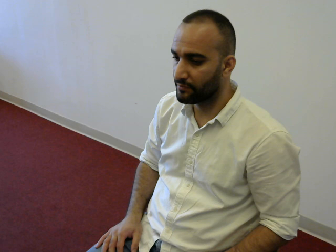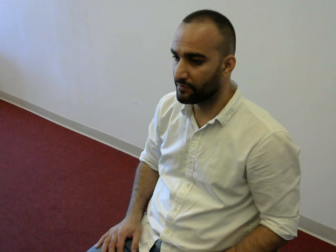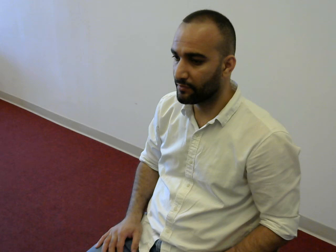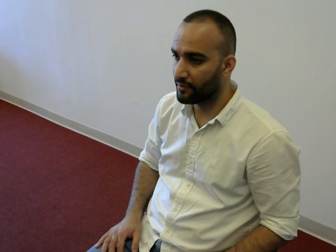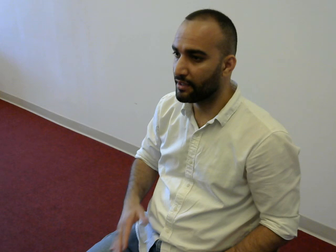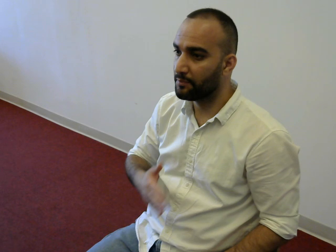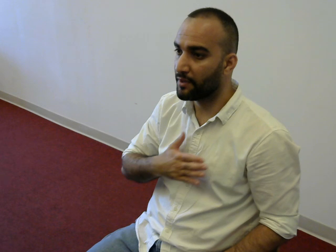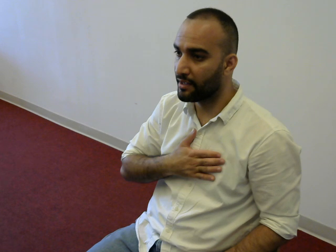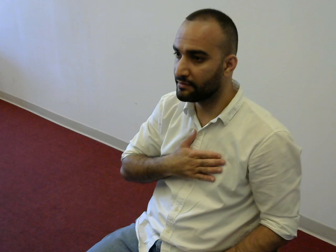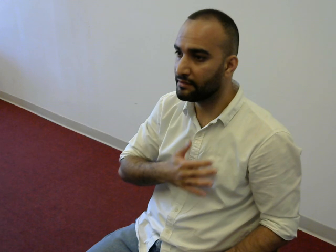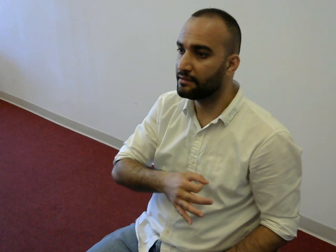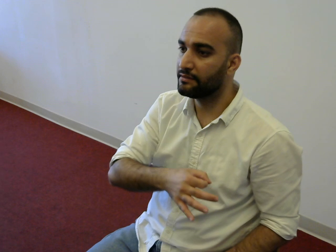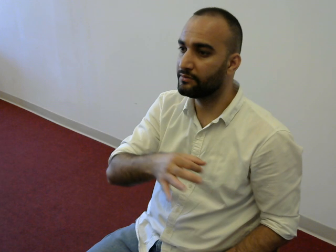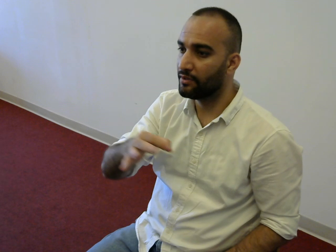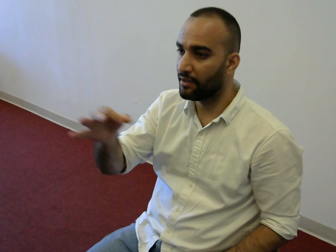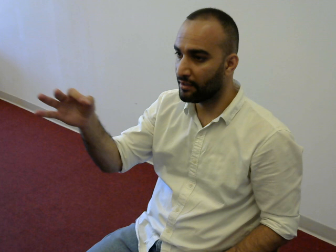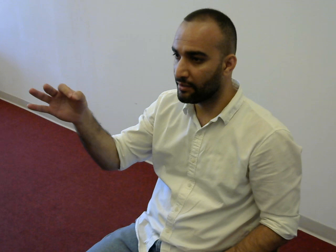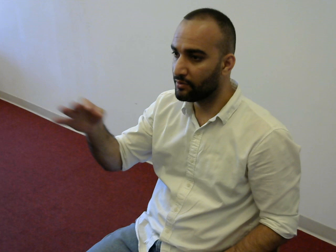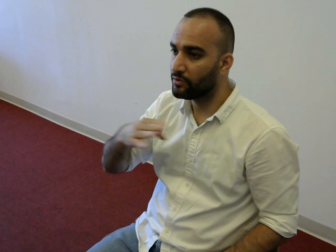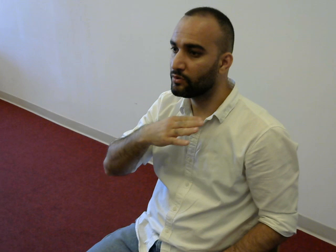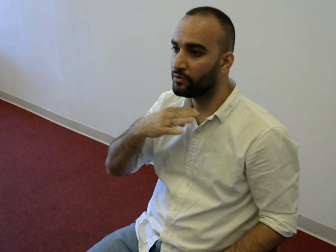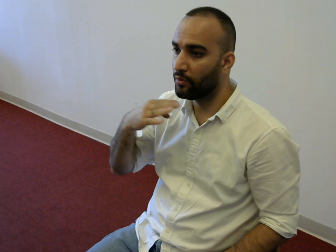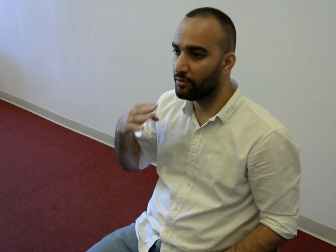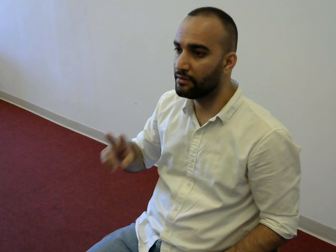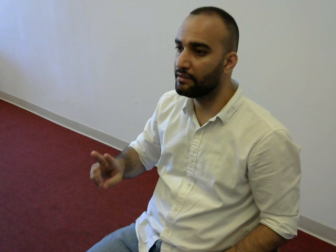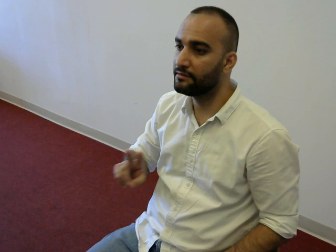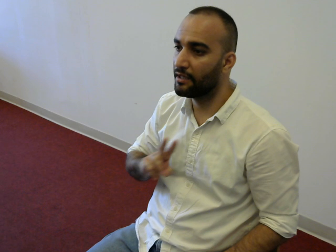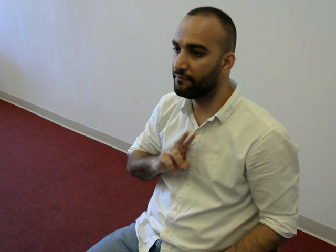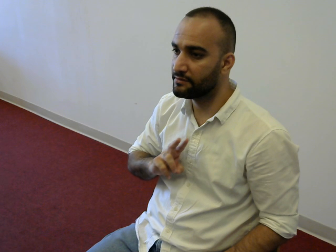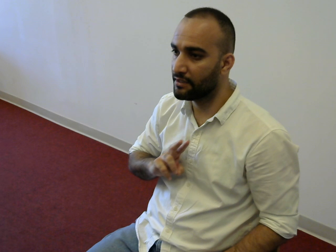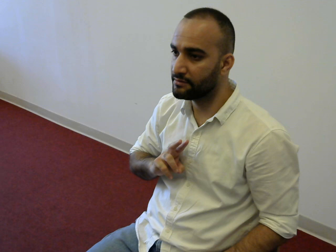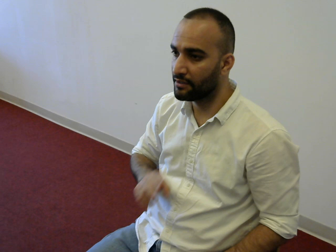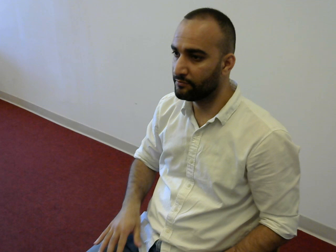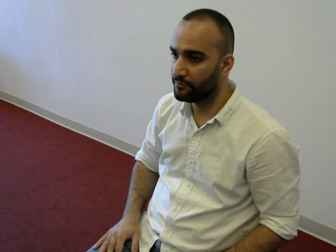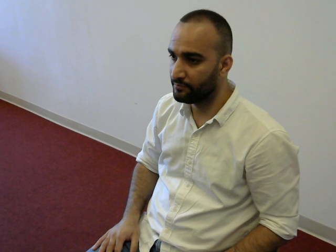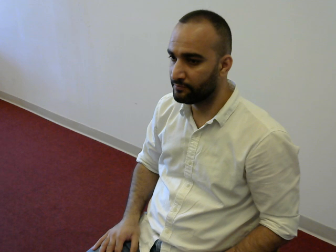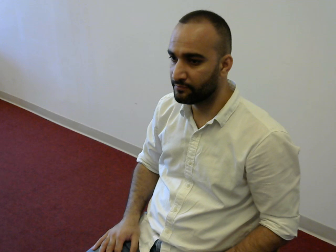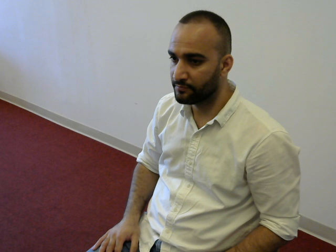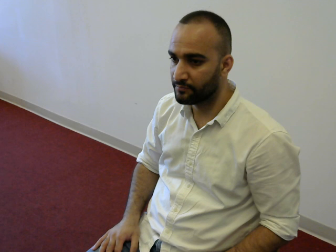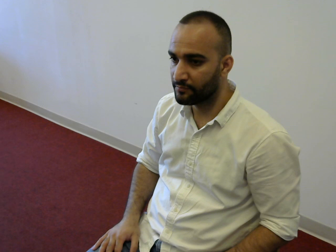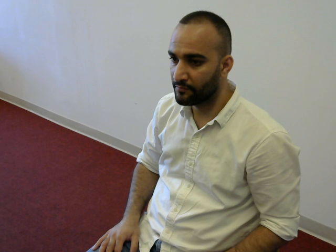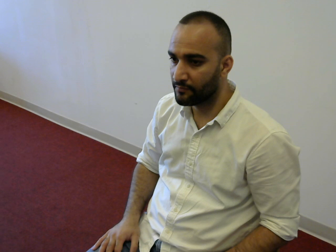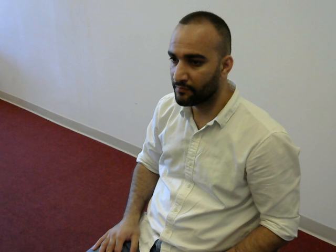Mən səyahət etməyi çox sevirəm